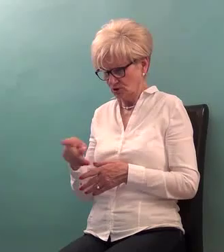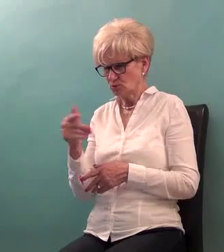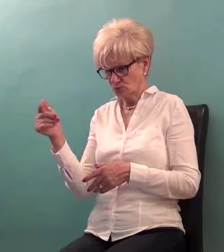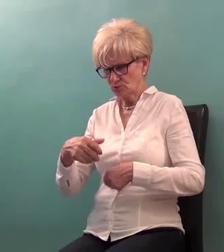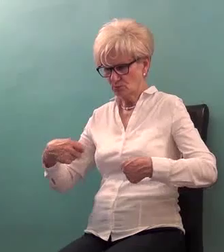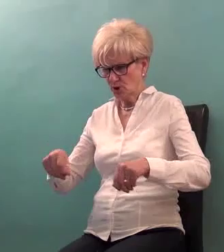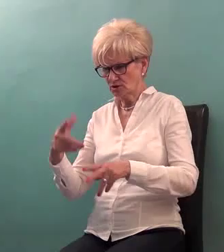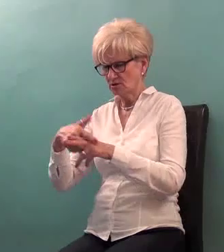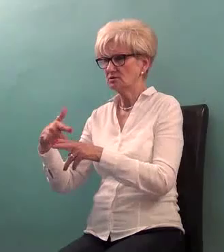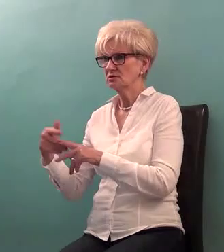Muszą na motorze jeździć.